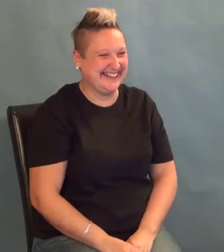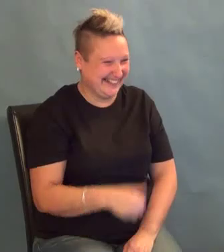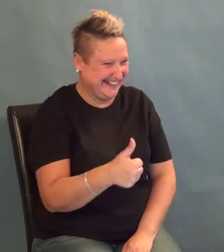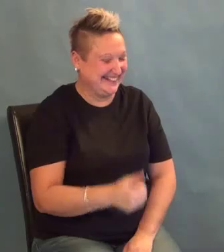Super.